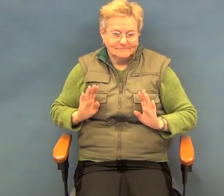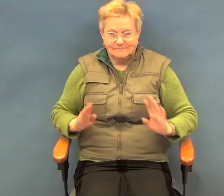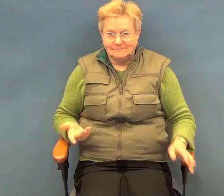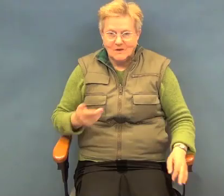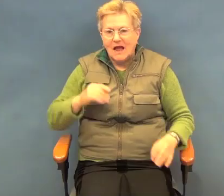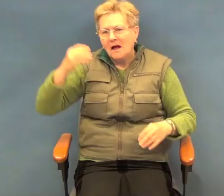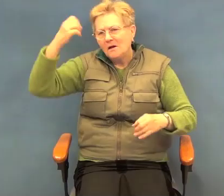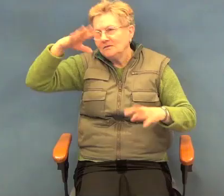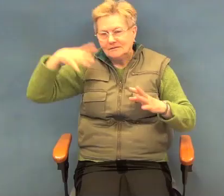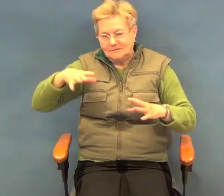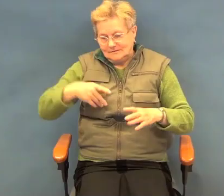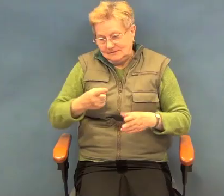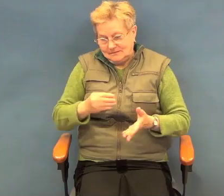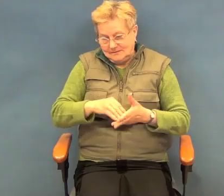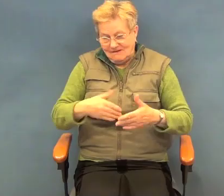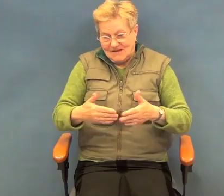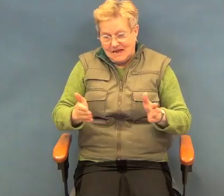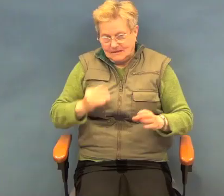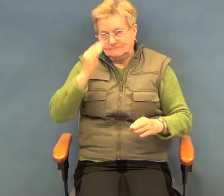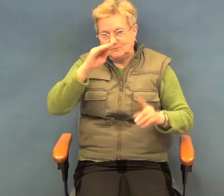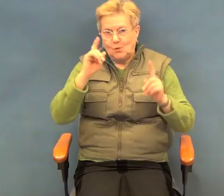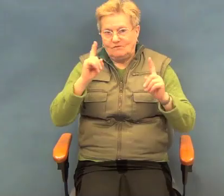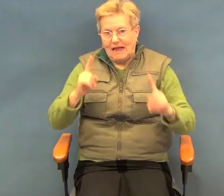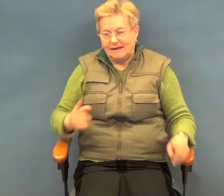Prysznic jest nieistotny, tu chodzi o wannę i to jej dotyczy zakaz.